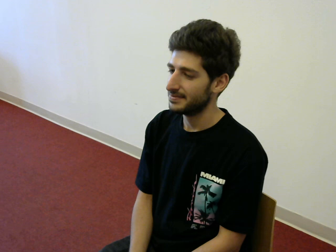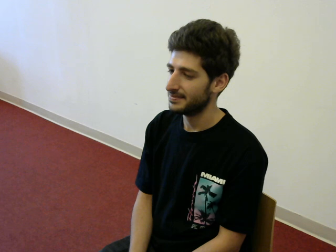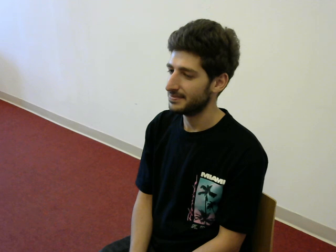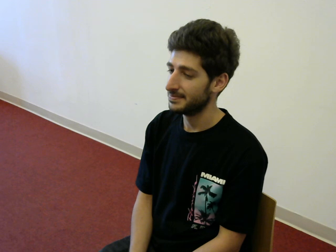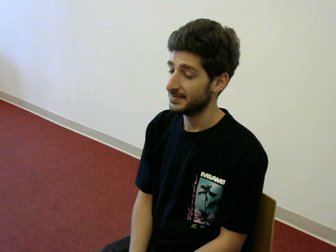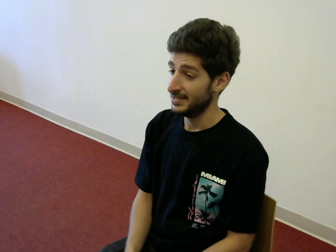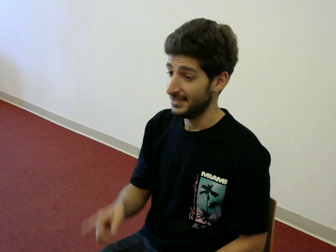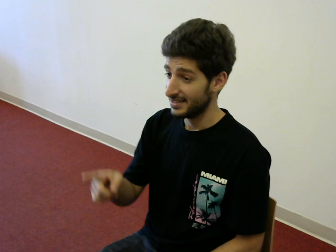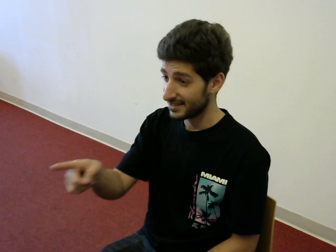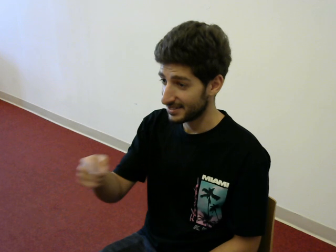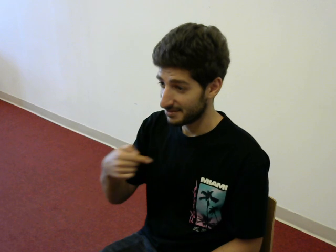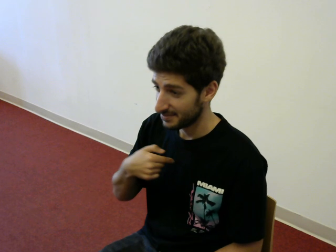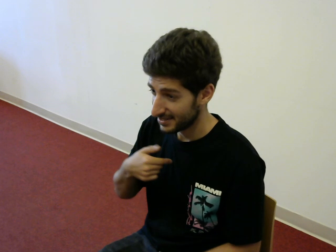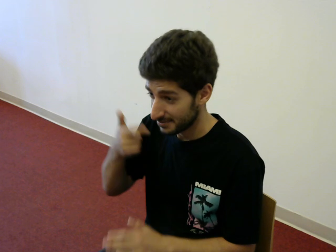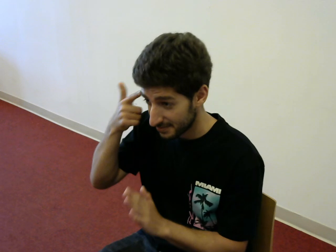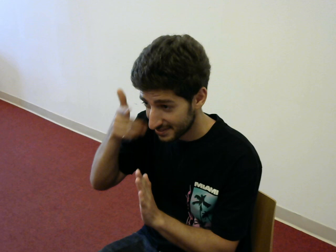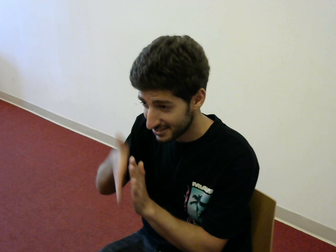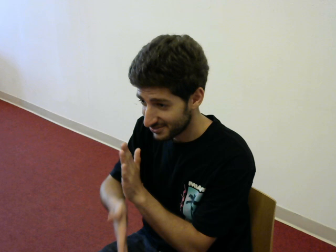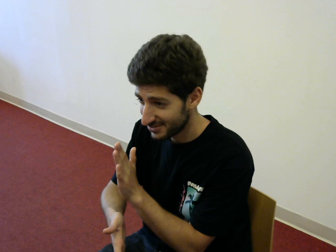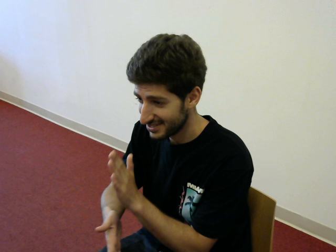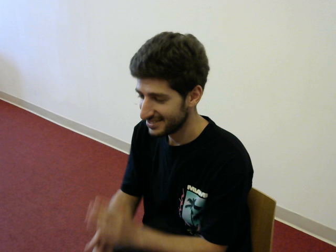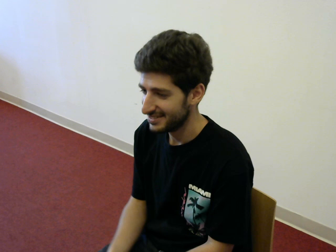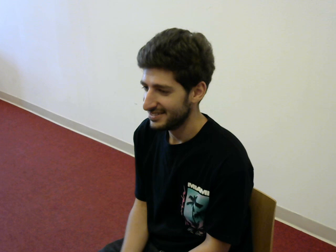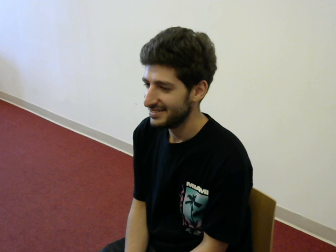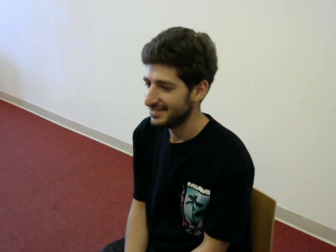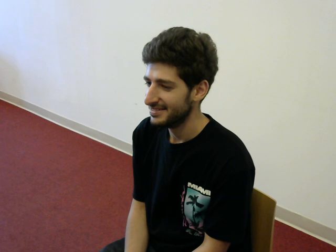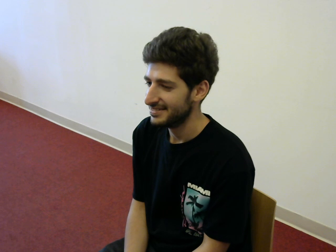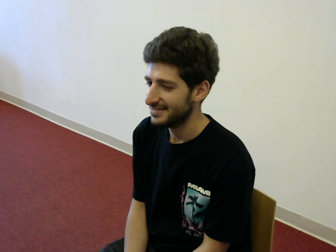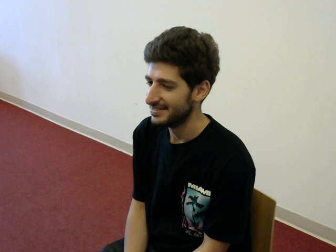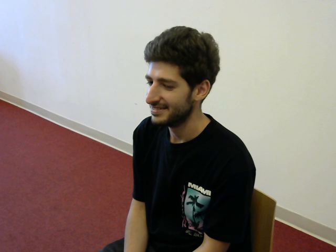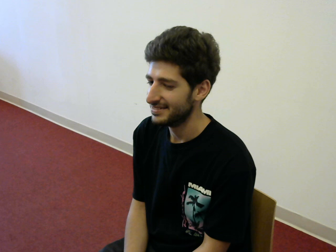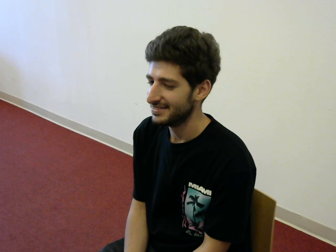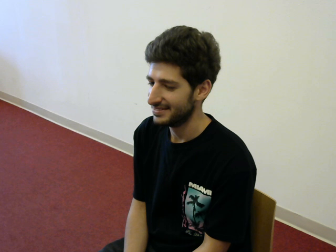Siz məni başa düşürsüz?